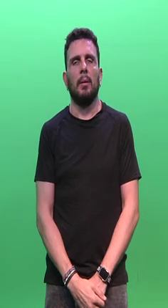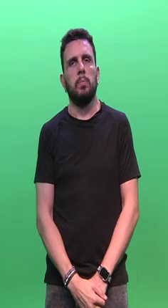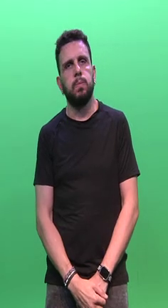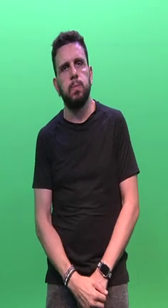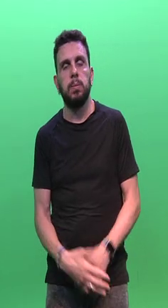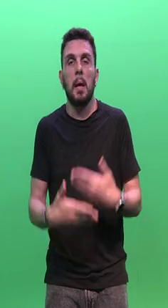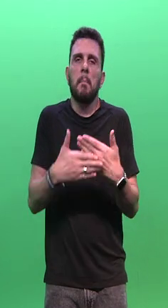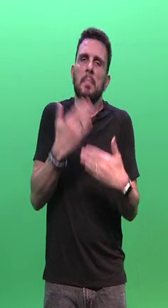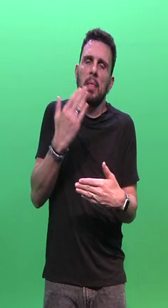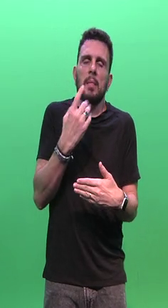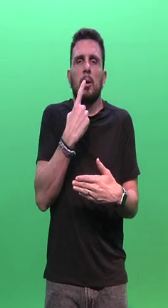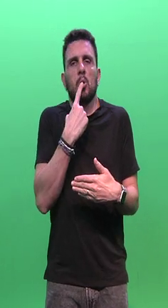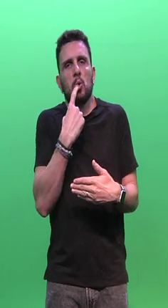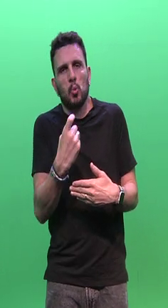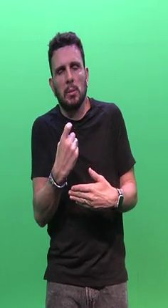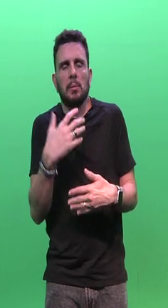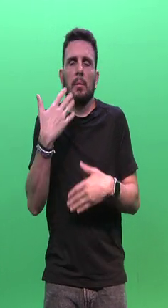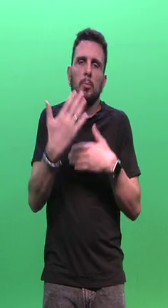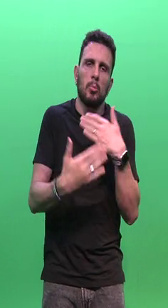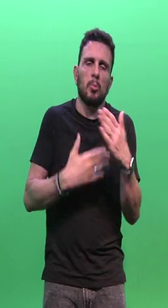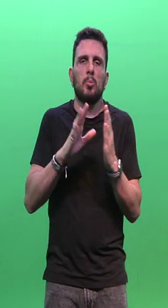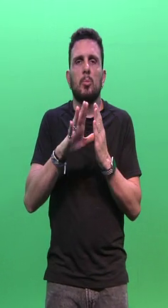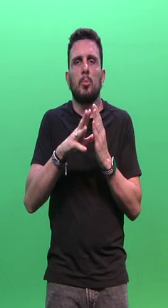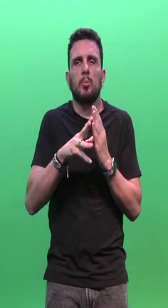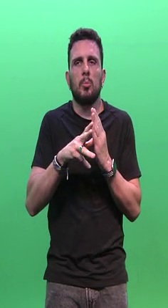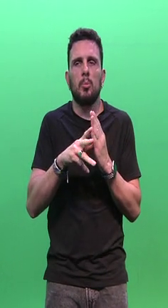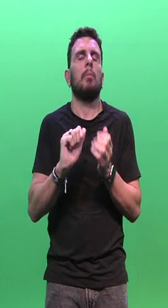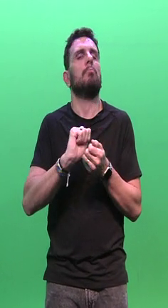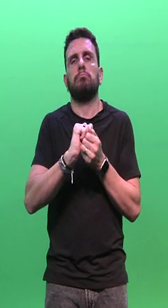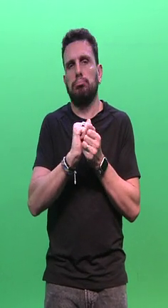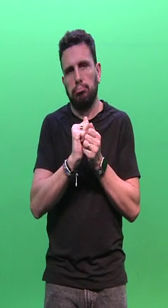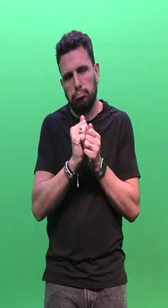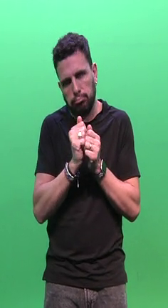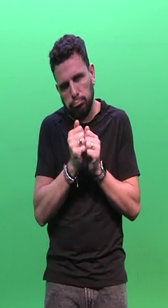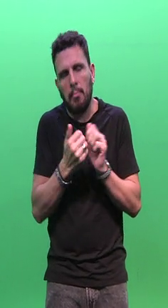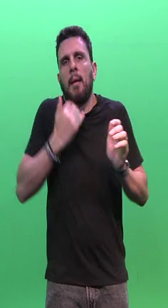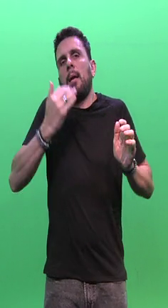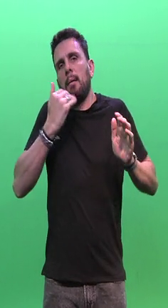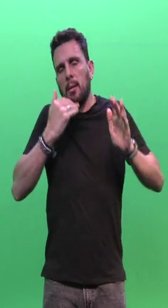Al principi em costa, però després ja em quedo adormit com un tronc, ja és alguna cosa!